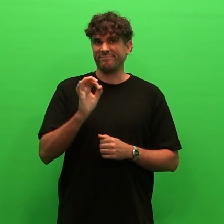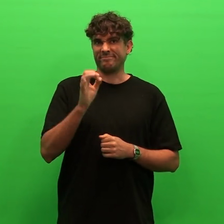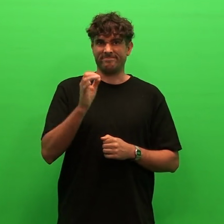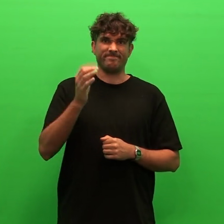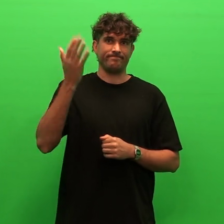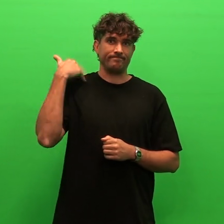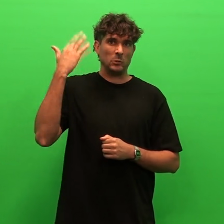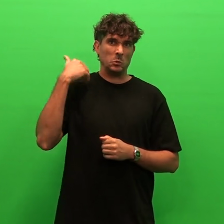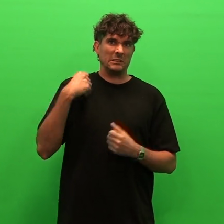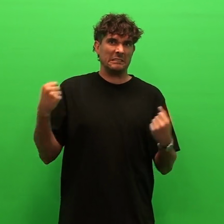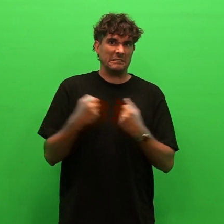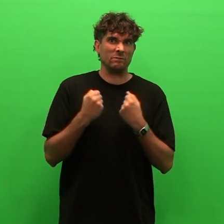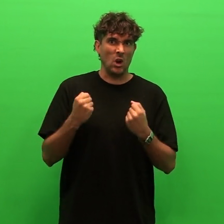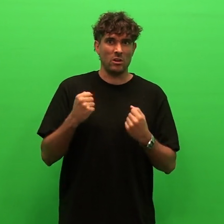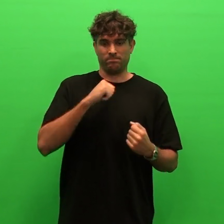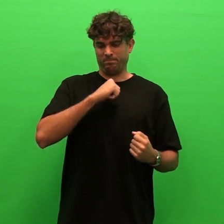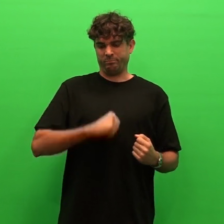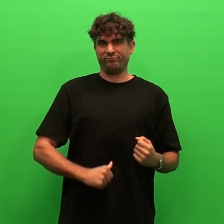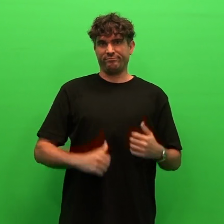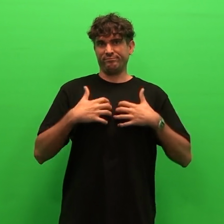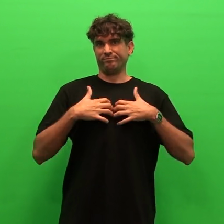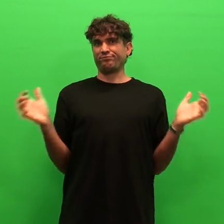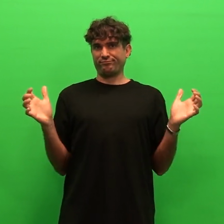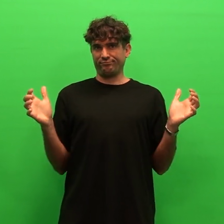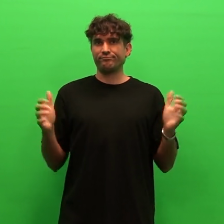Sí, fa temps vaig tenir un accident greu i em van operar, em van obrir el torç.